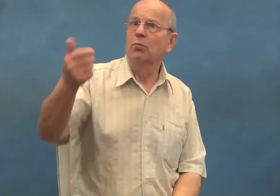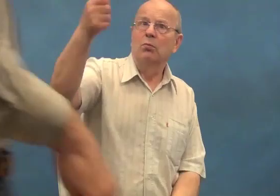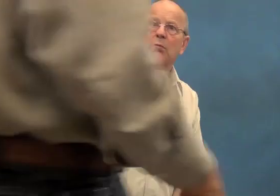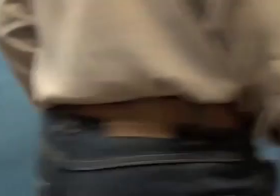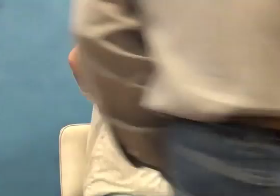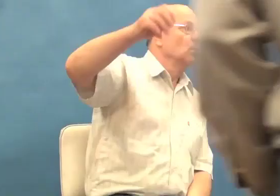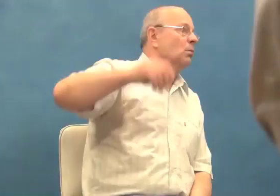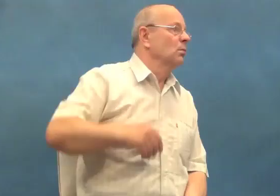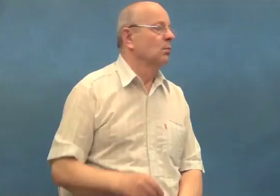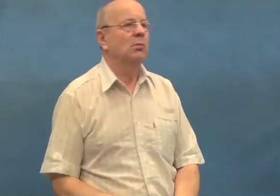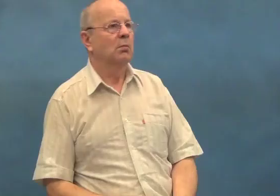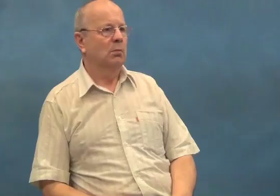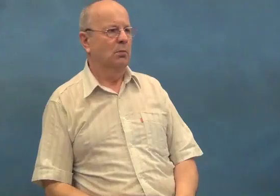Już zamknąłeś?